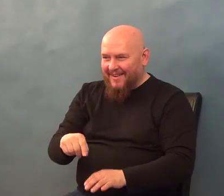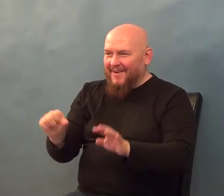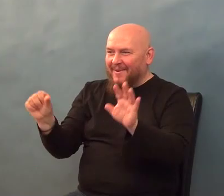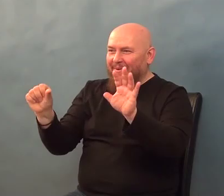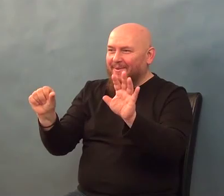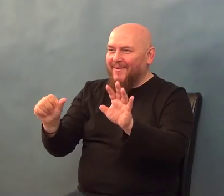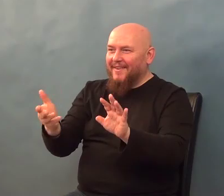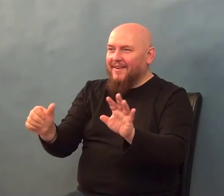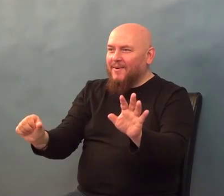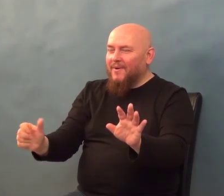Nie mógłbyś rano o szóstej?